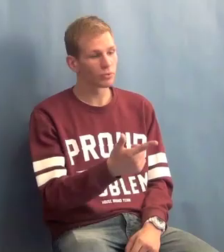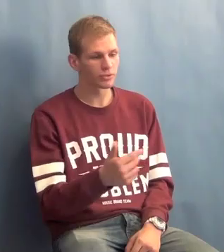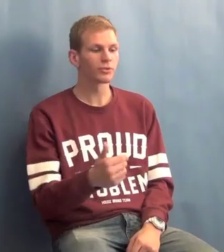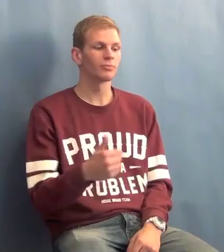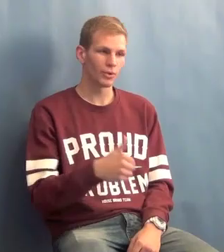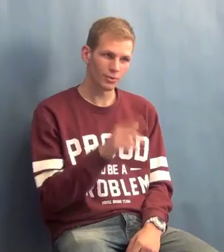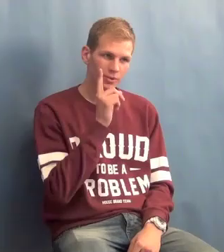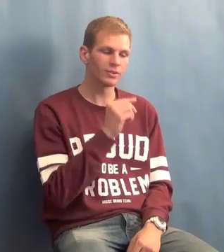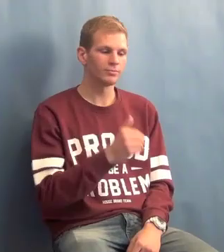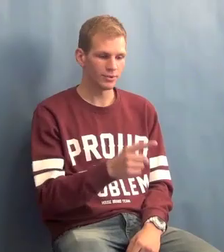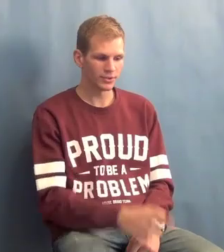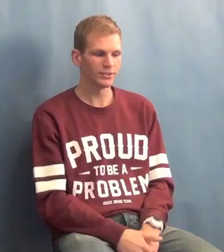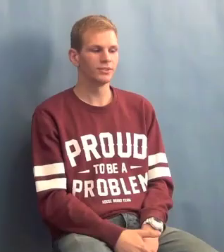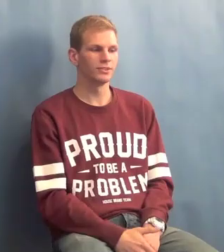Można, można, prawda, można.